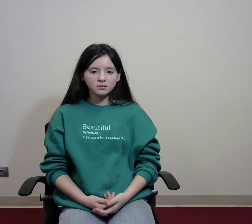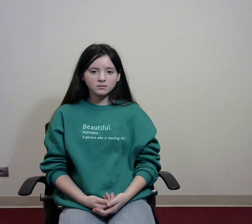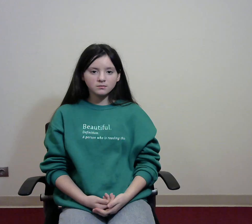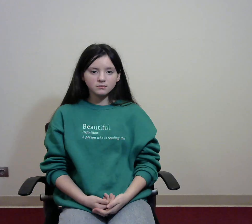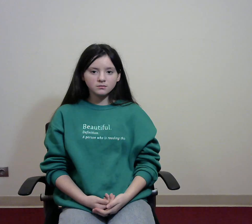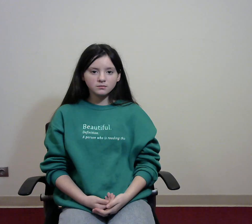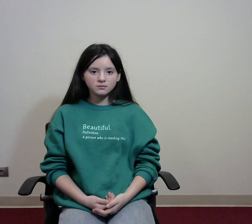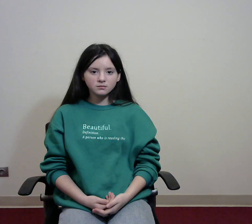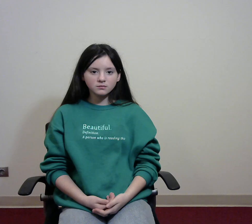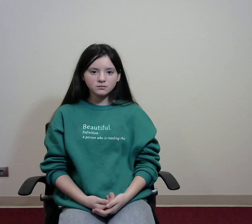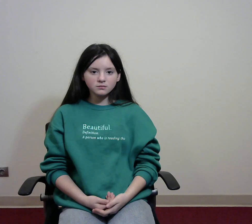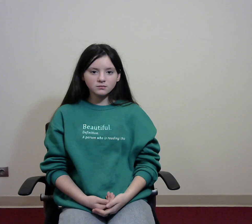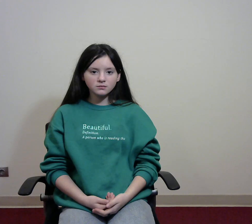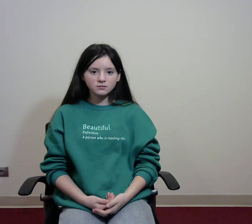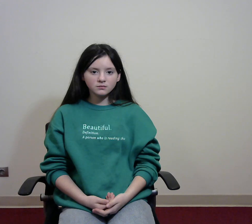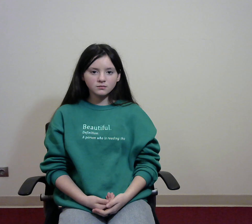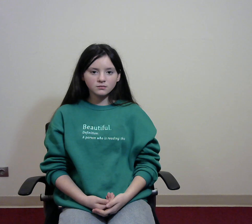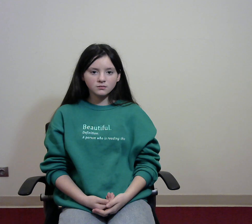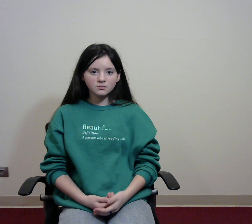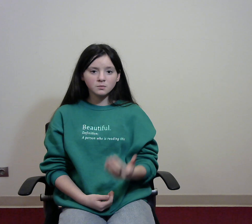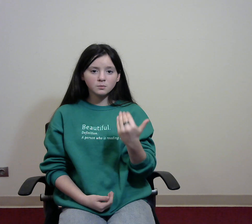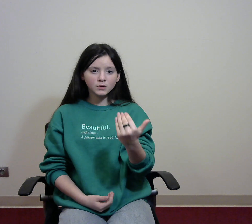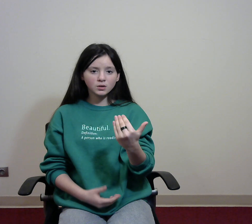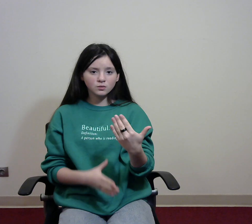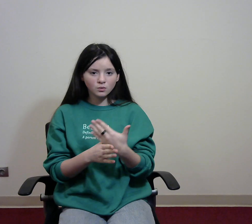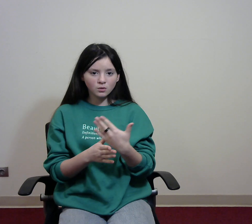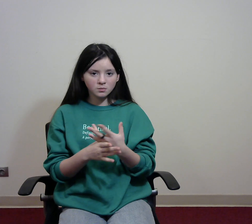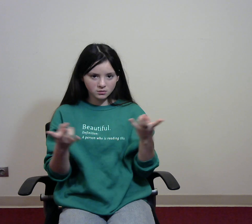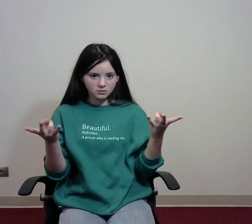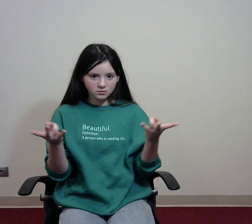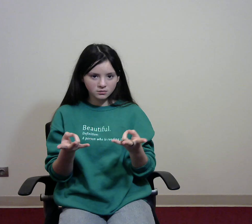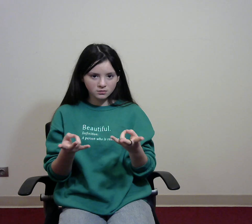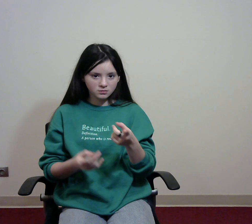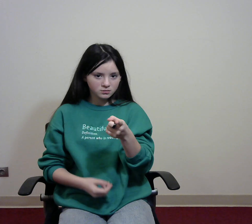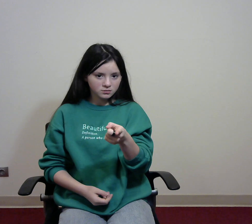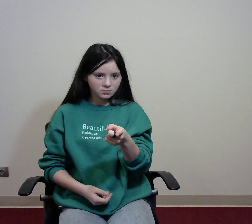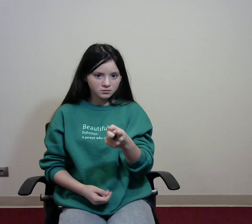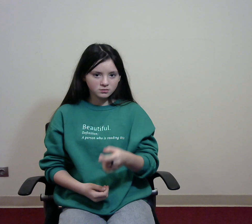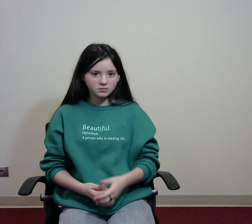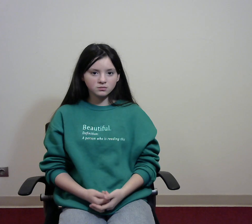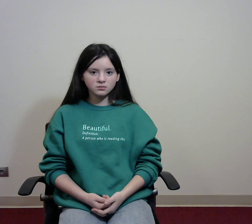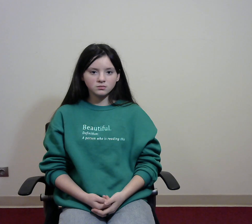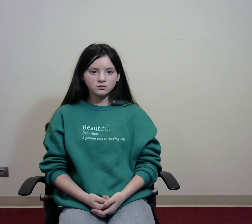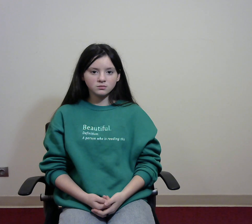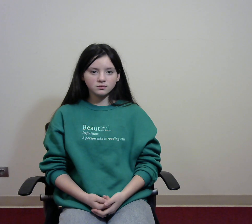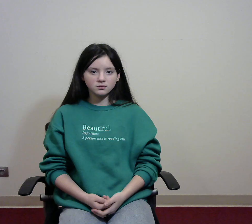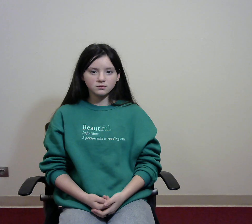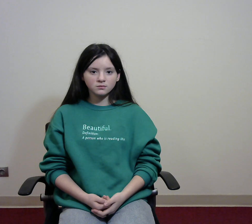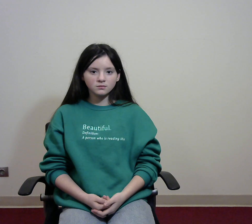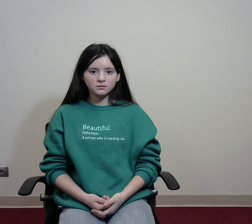Sizə kömək lazımdır mı?